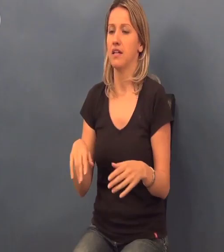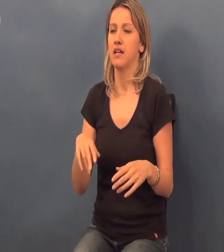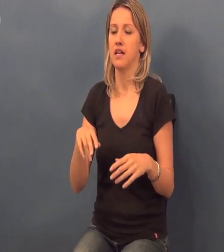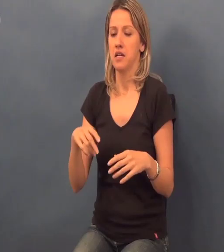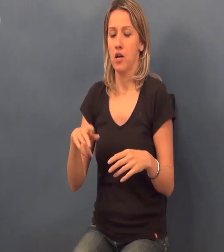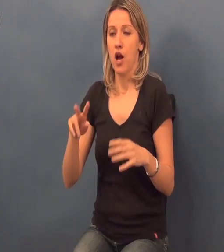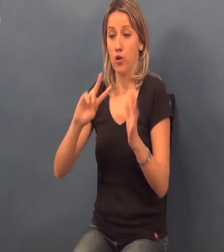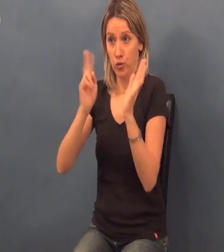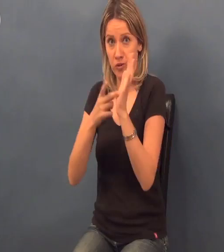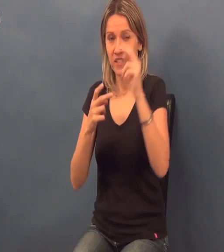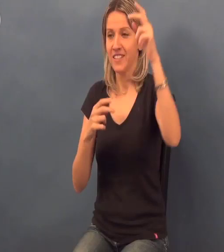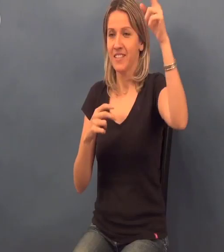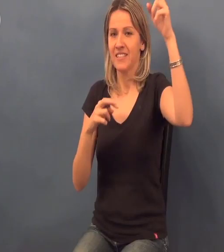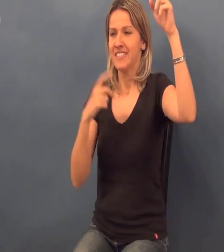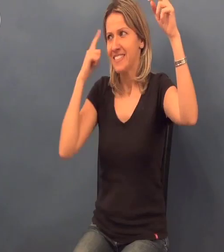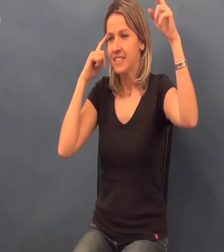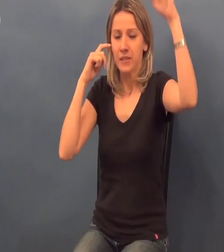Decyduje się i po raz drugi schodzi na dół.